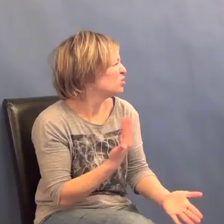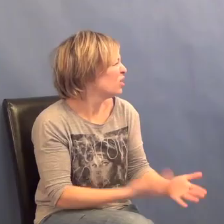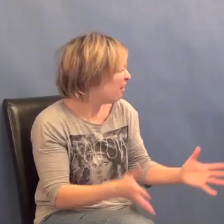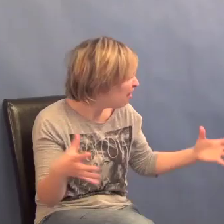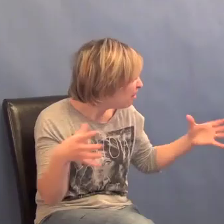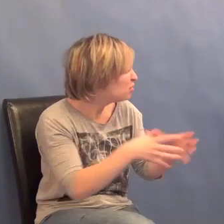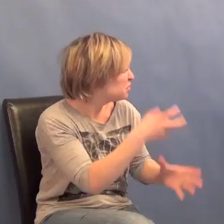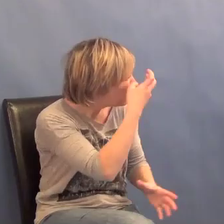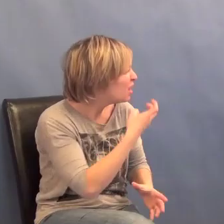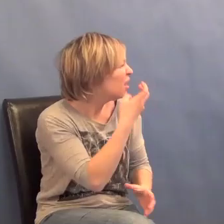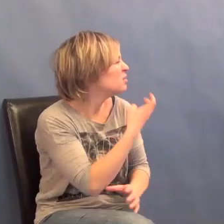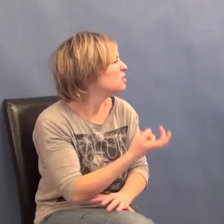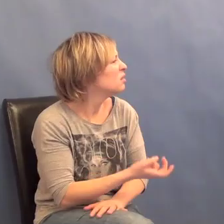Razem jest ciekawiej.